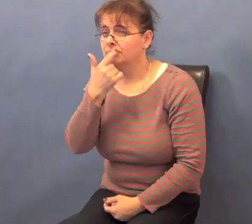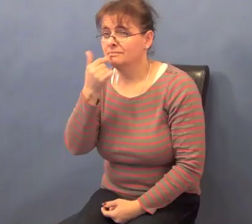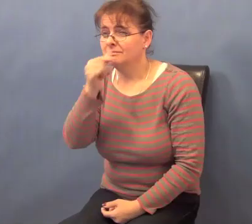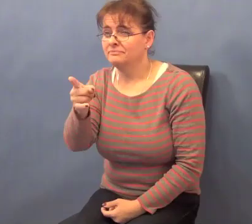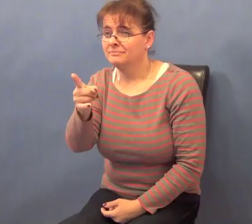Nie potrafisz czytać z ust?